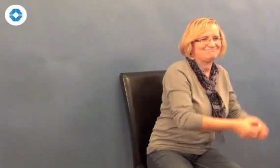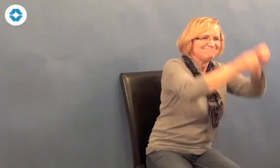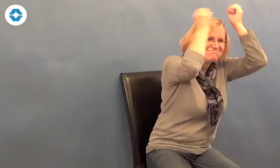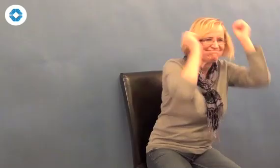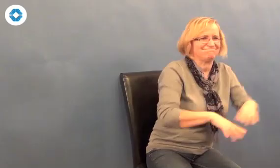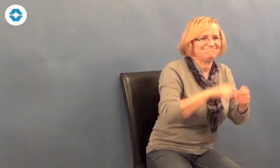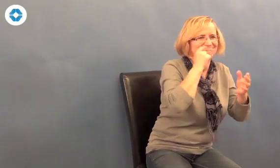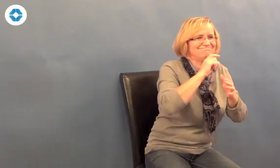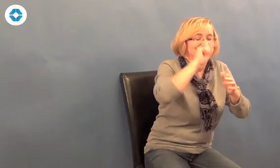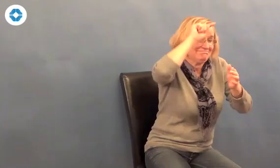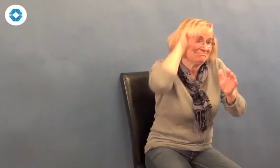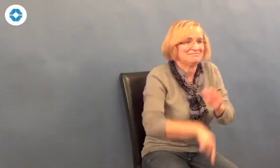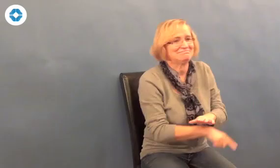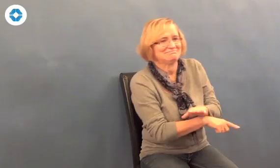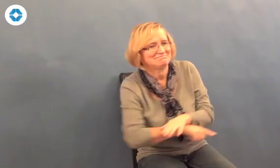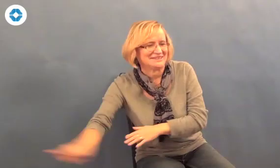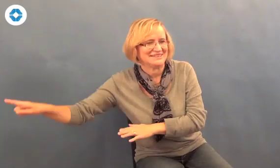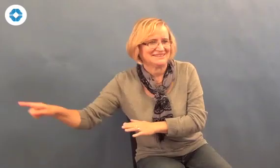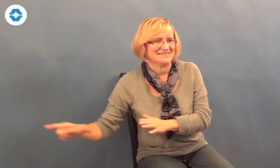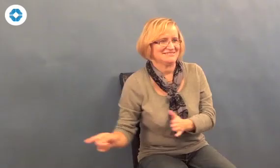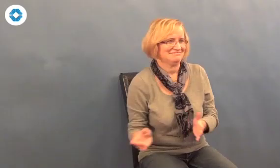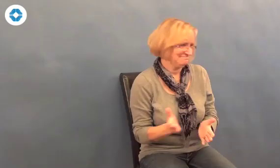Kamień spadł na kota, który wypadł z rynny i uciekł wystraszony.